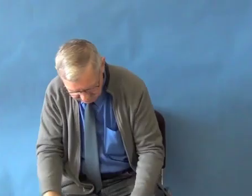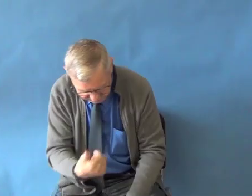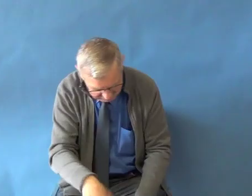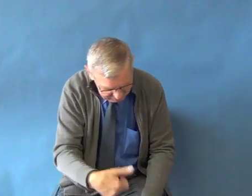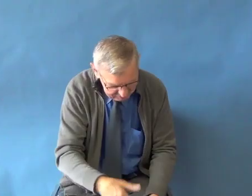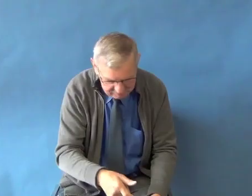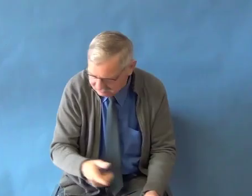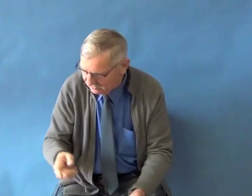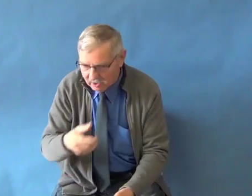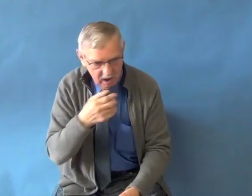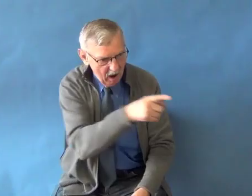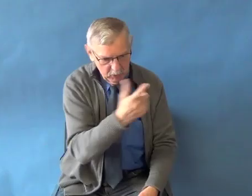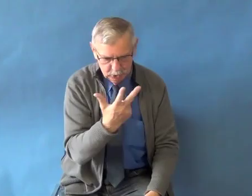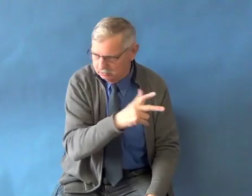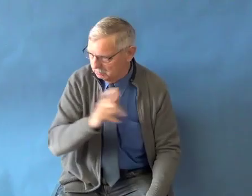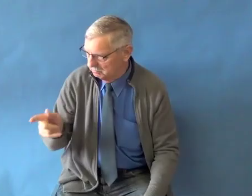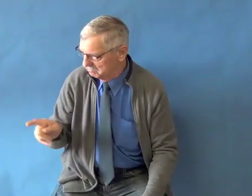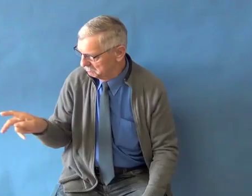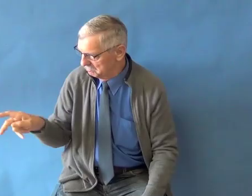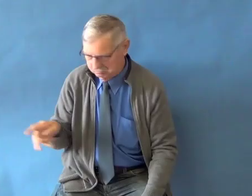Były trzy, brakuje kosza, zniknął.